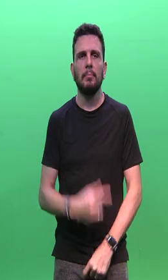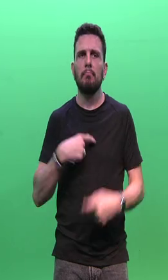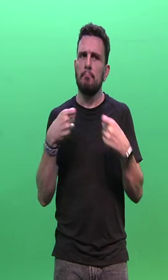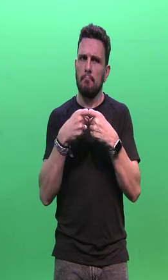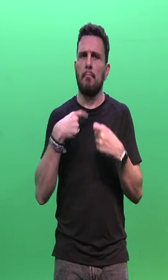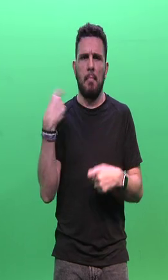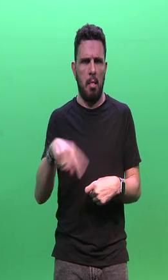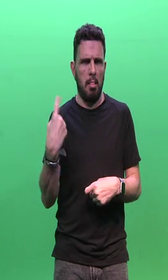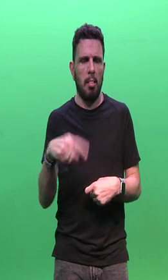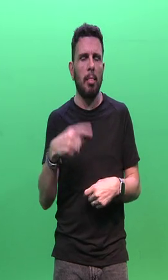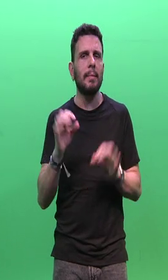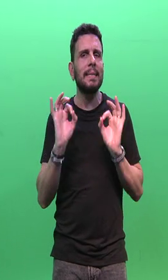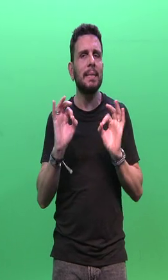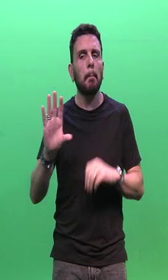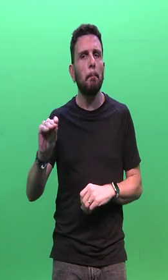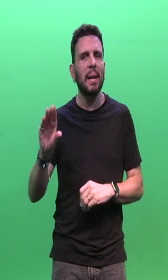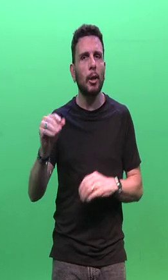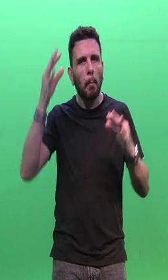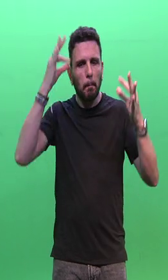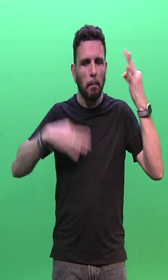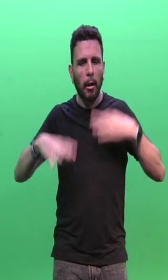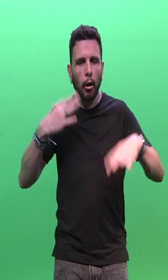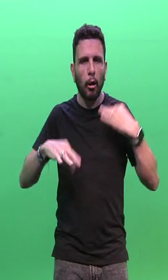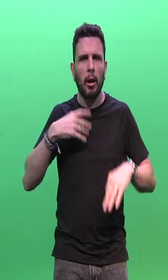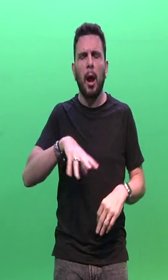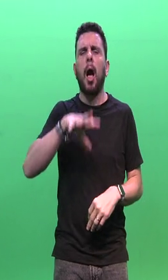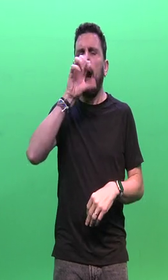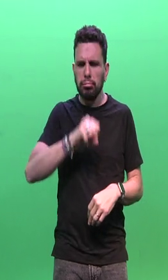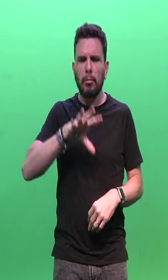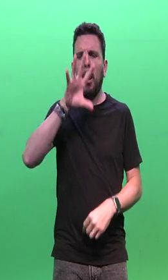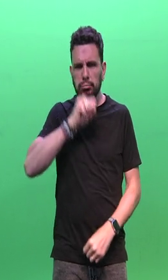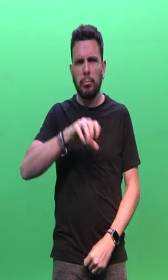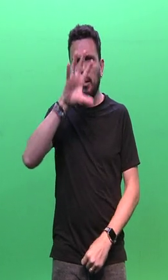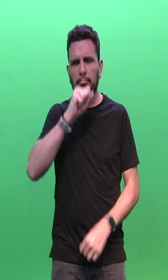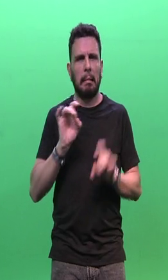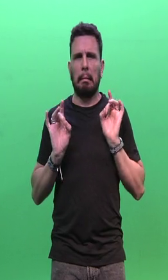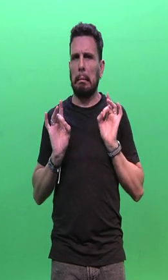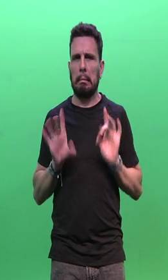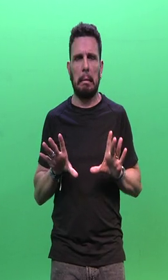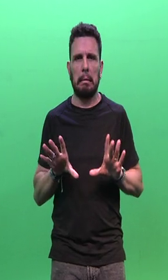Tinc al·lèrgia al pèl de gos, si n'hi ha soc molt propens a esternudar.